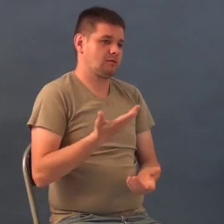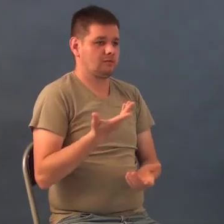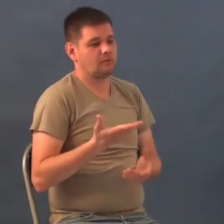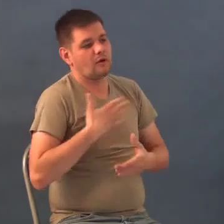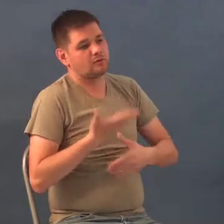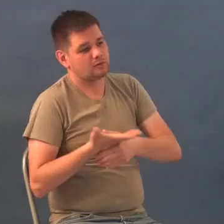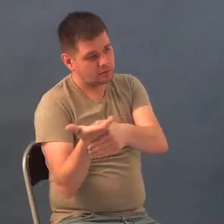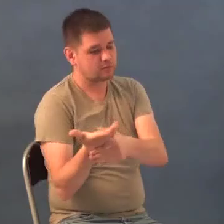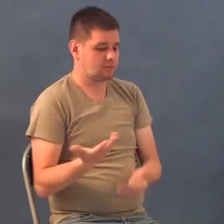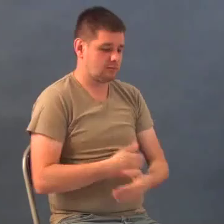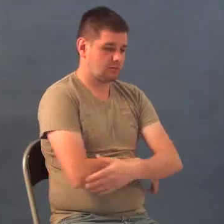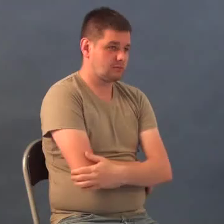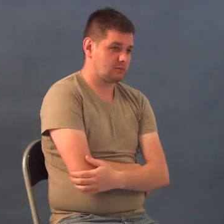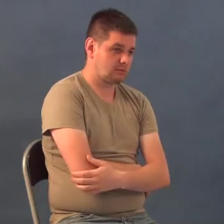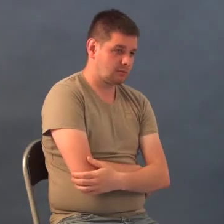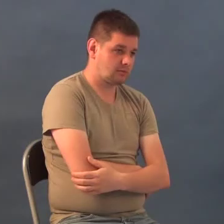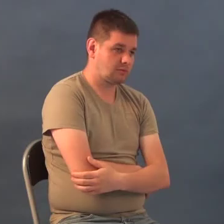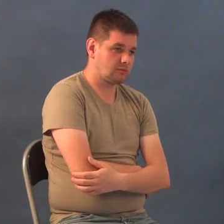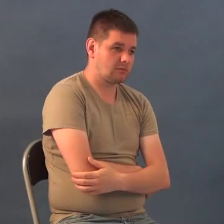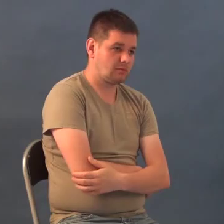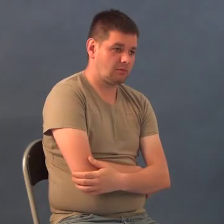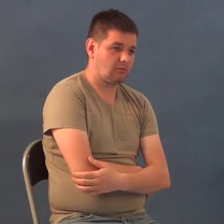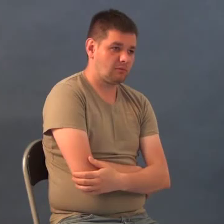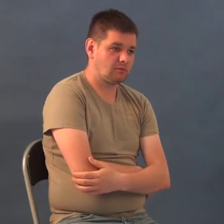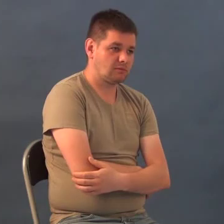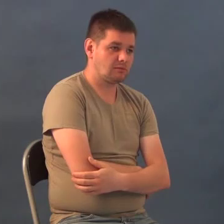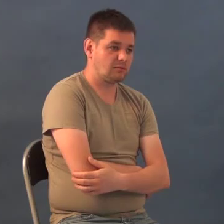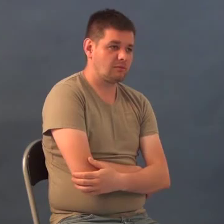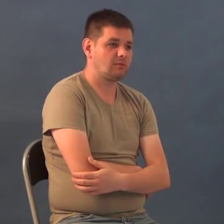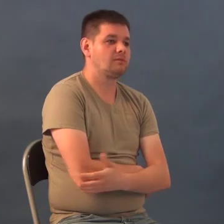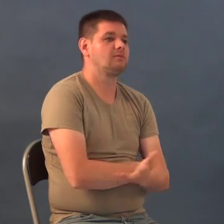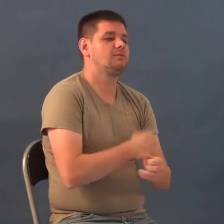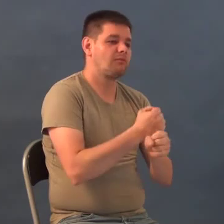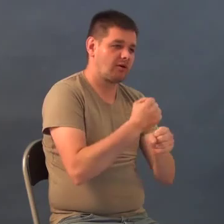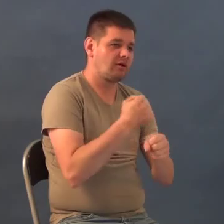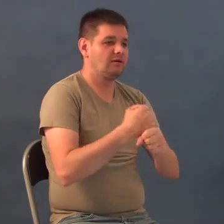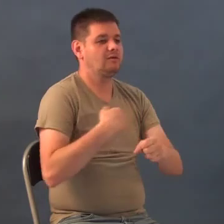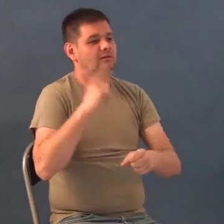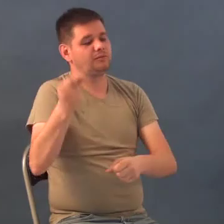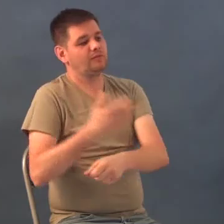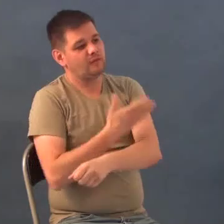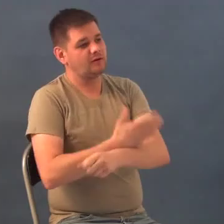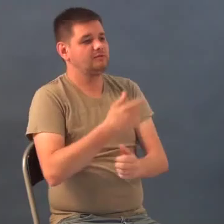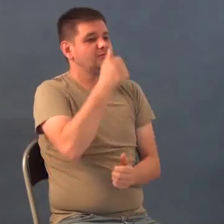Od dziesiątej do osiemnastej, a po, czyli od osiemnastej do dwudziestej trzydzieści mam niemiecki.